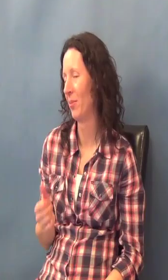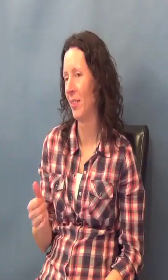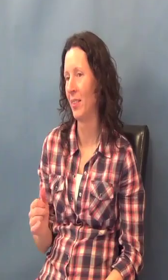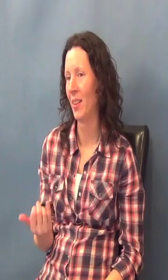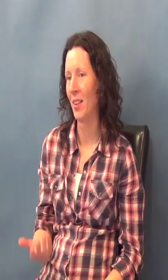Nie umie.